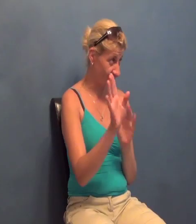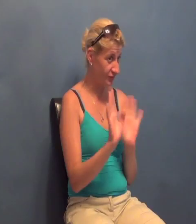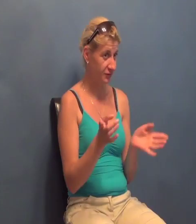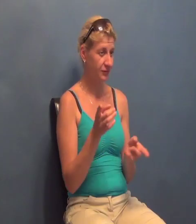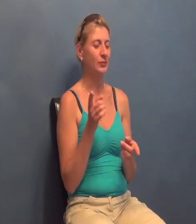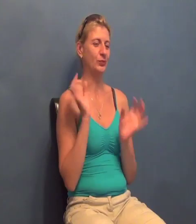A tata: "- Dobrze, dobrze."